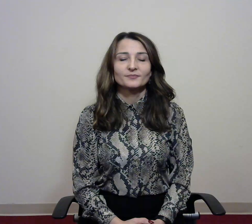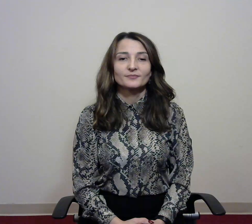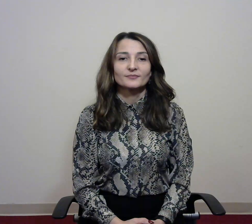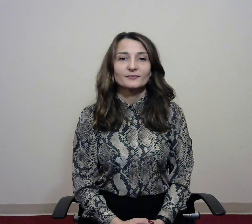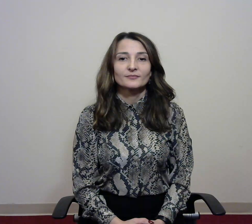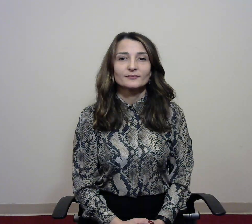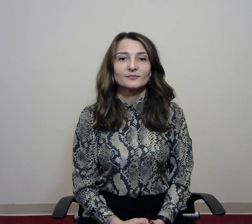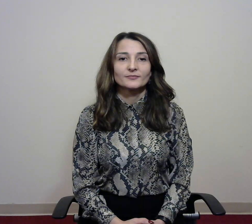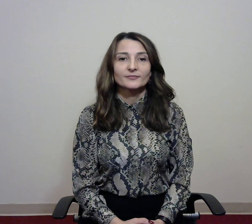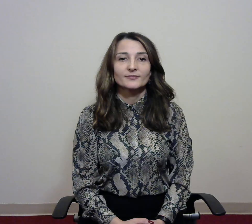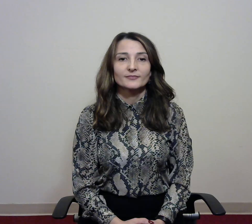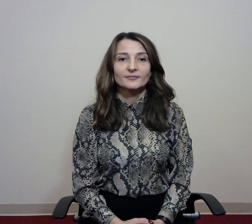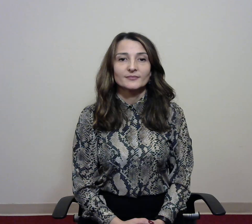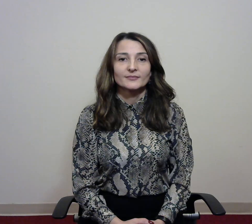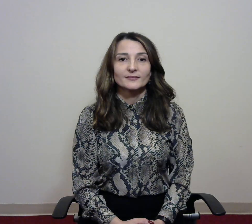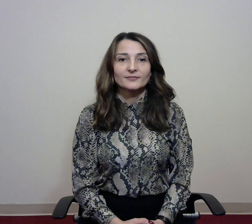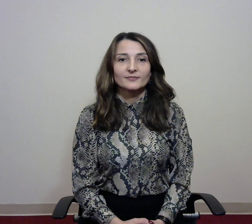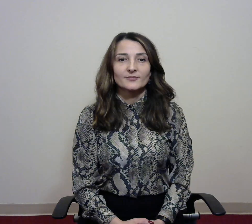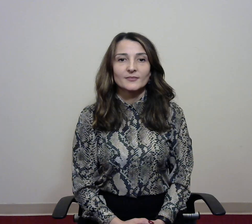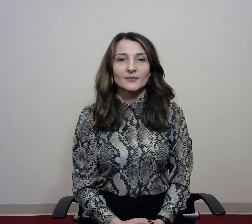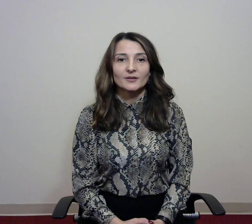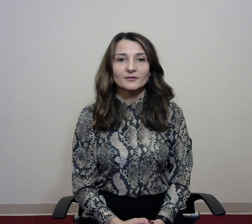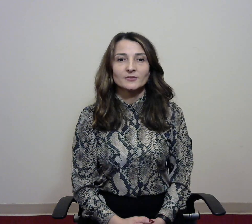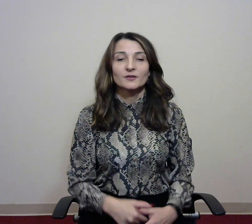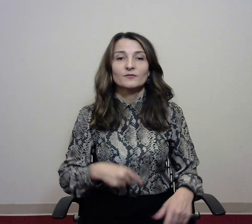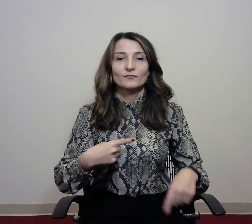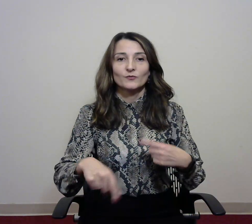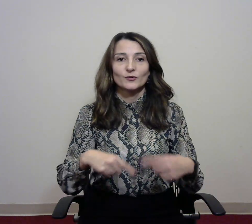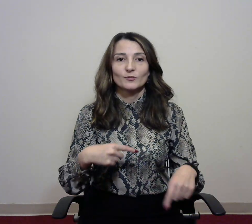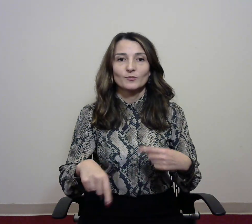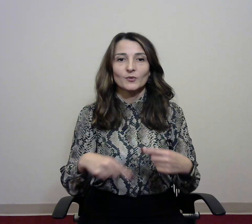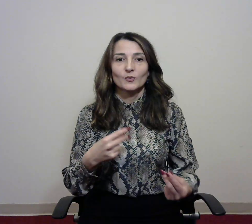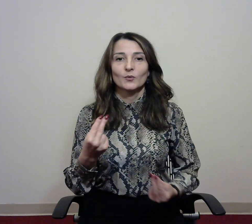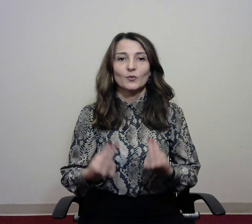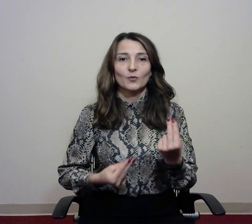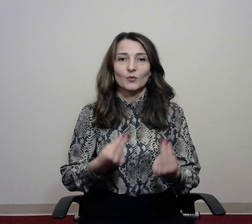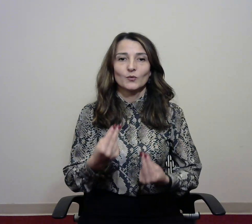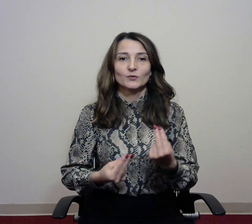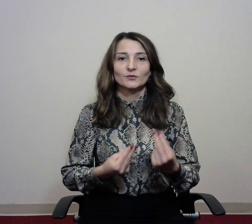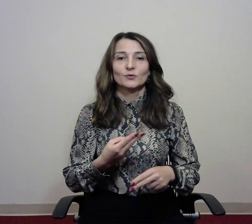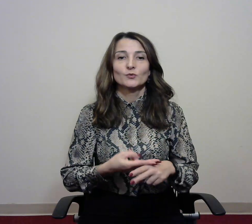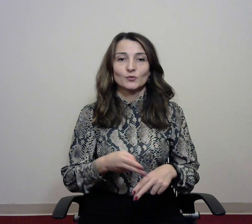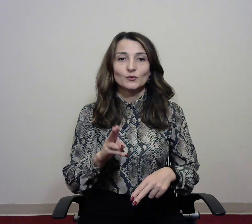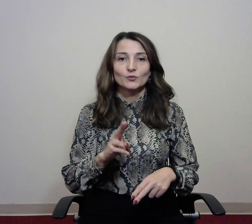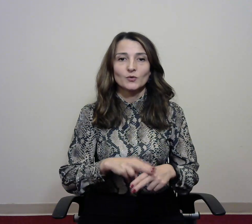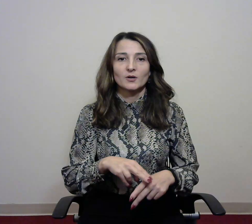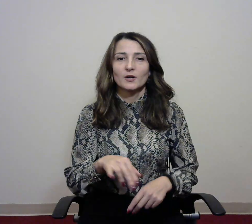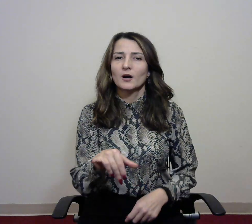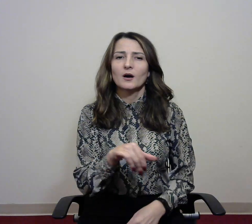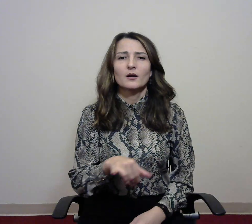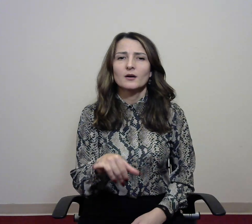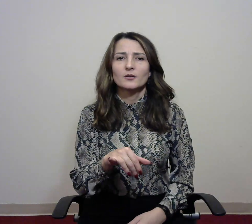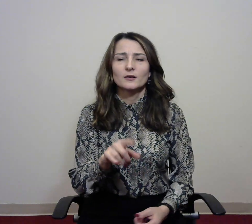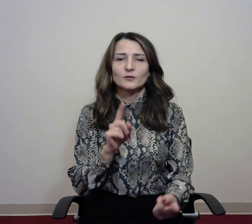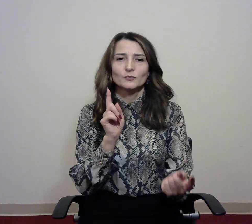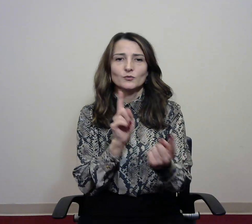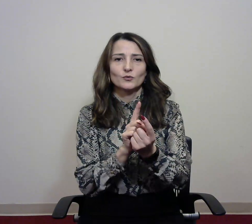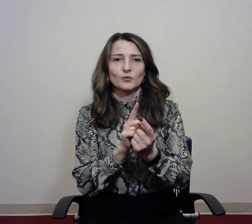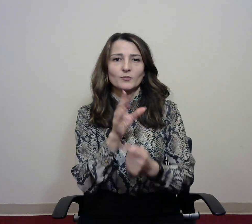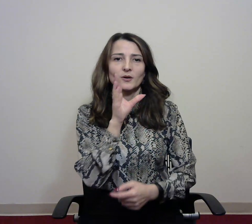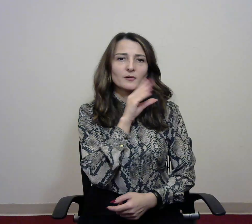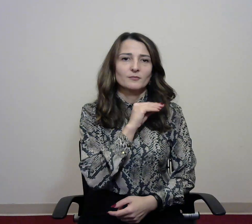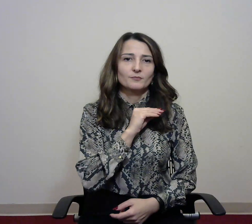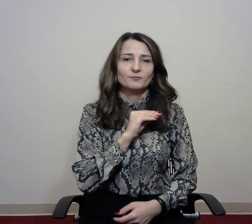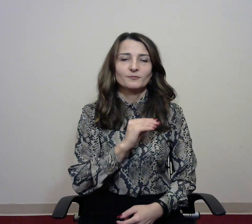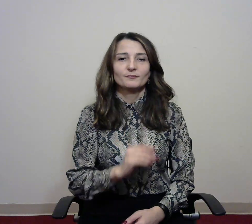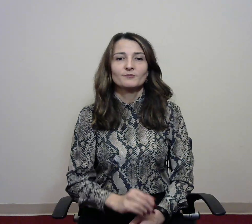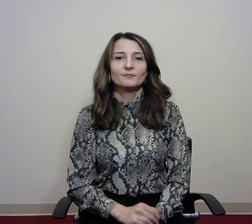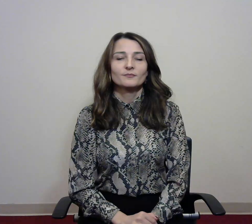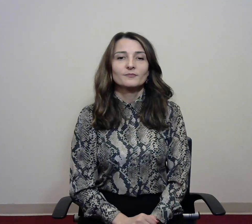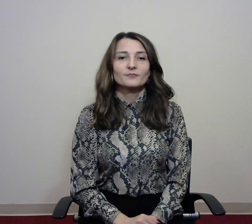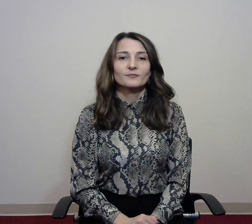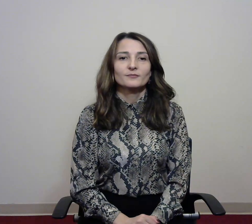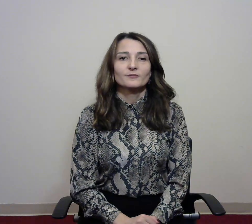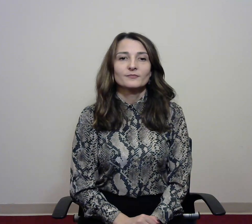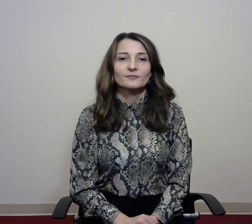Futbol oynamaq üçün harda görüşə bilərik?